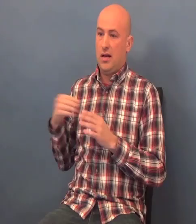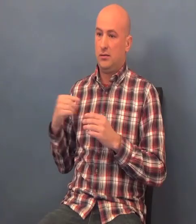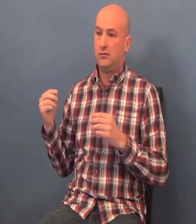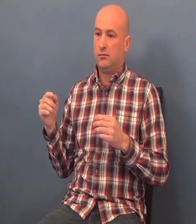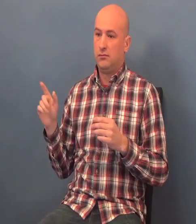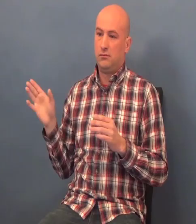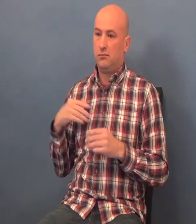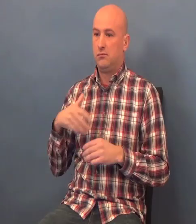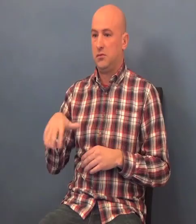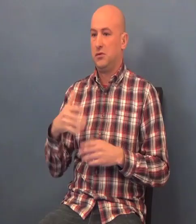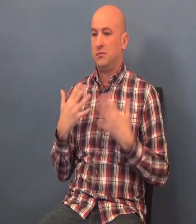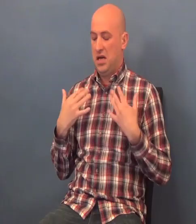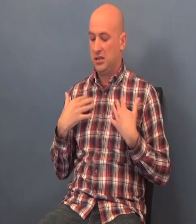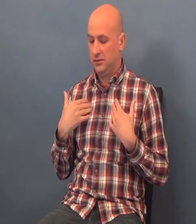Razem idziemy na spacer.